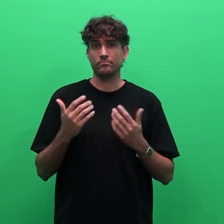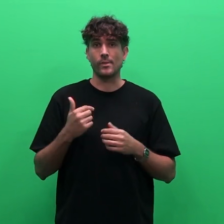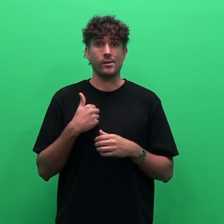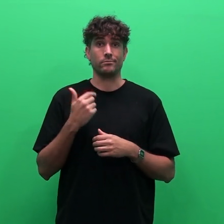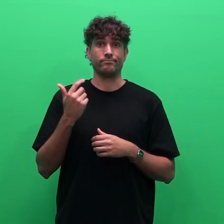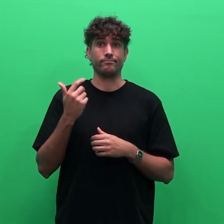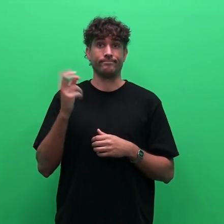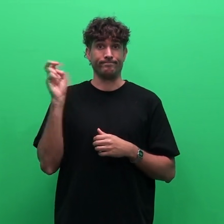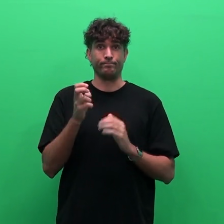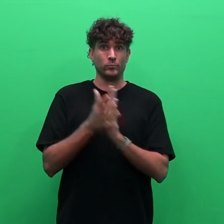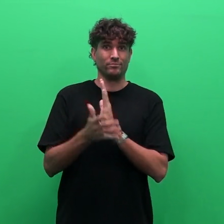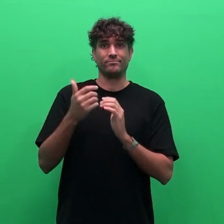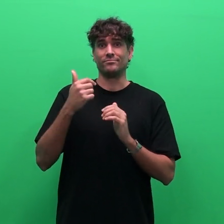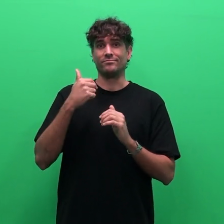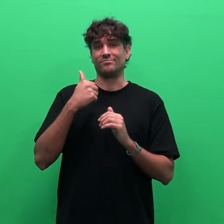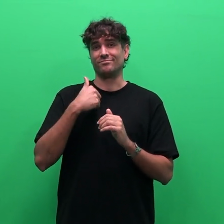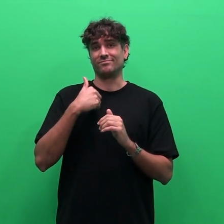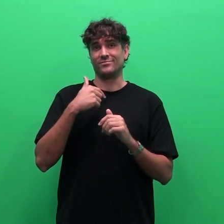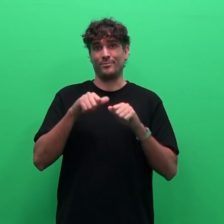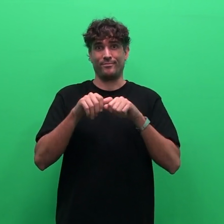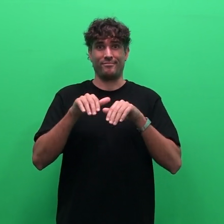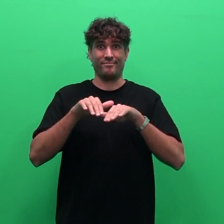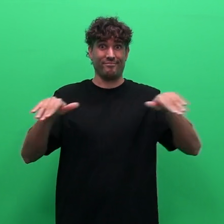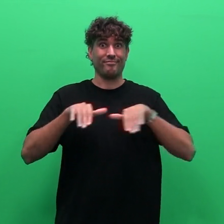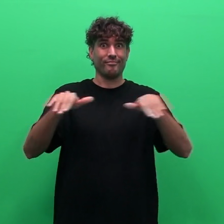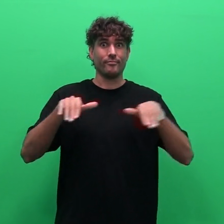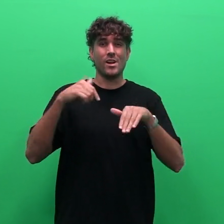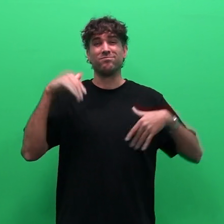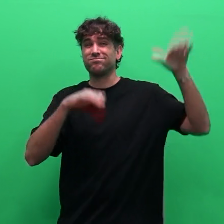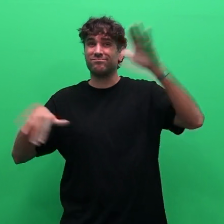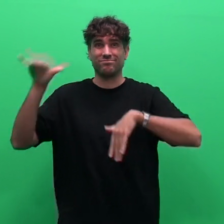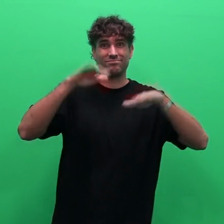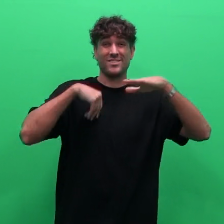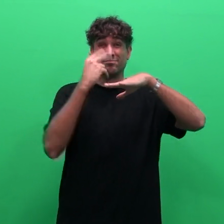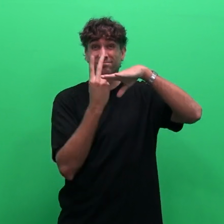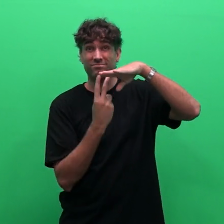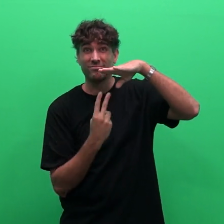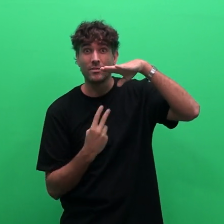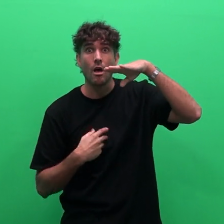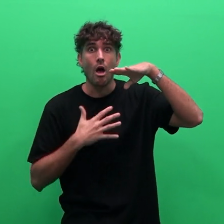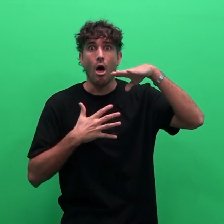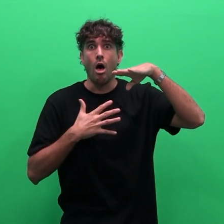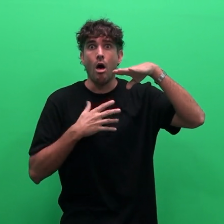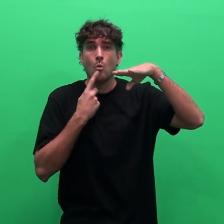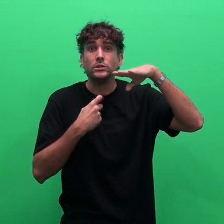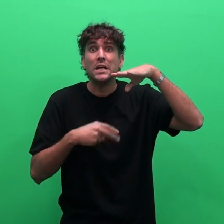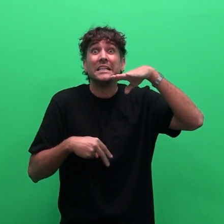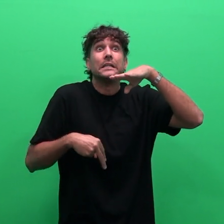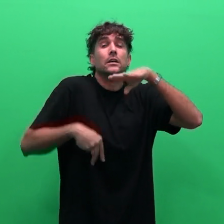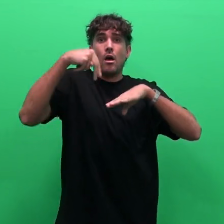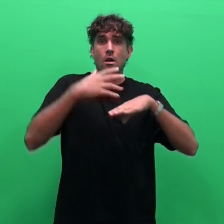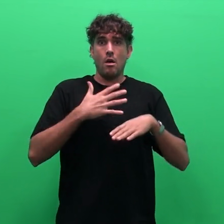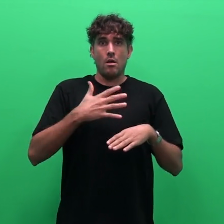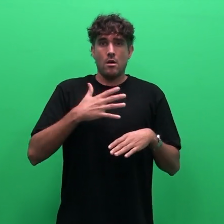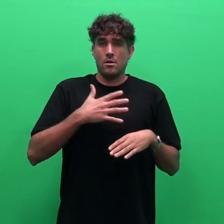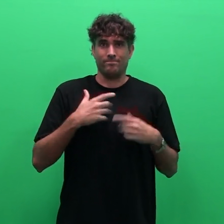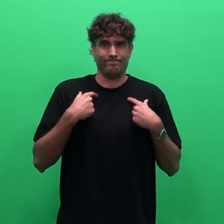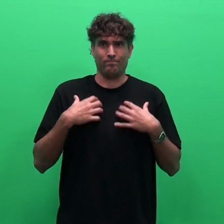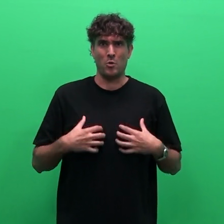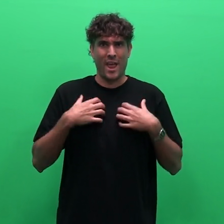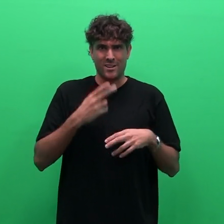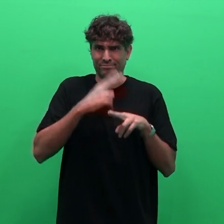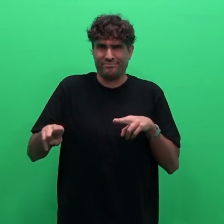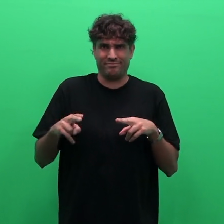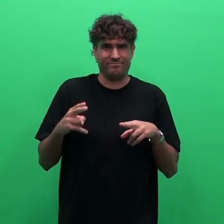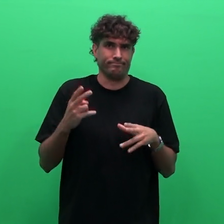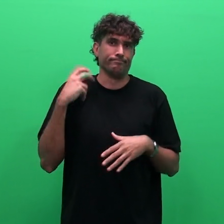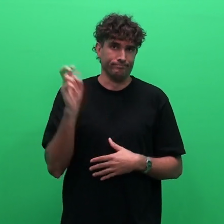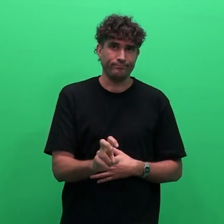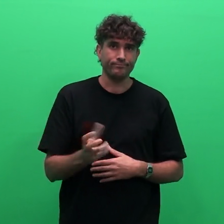Vinc perquè estava nedant, i quan vaig bucejar vaig notar que em costava repirar i vaig tornar a pujar cap a la superfície, però vaig sentir alguna cosa estranya als pulmons. Per això he vingut.